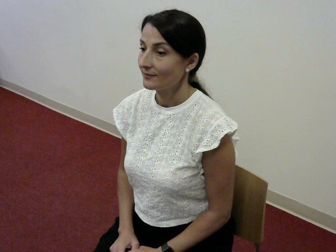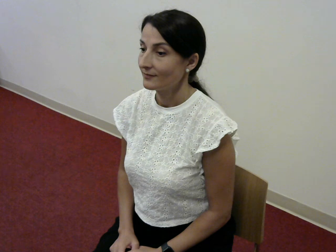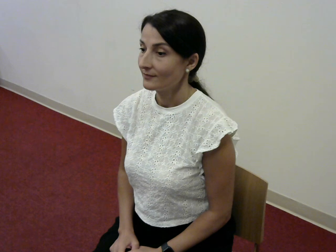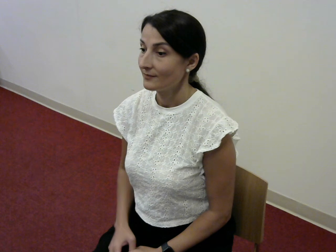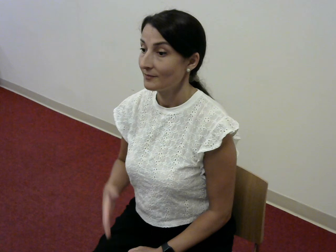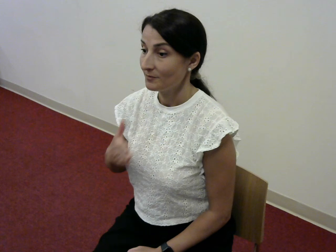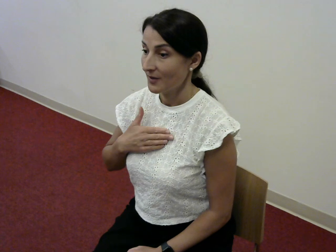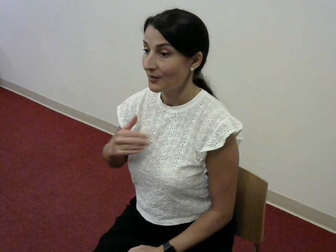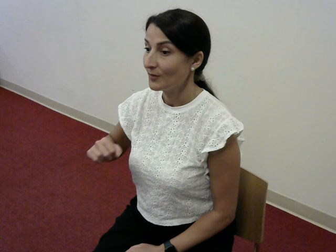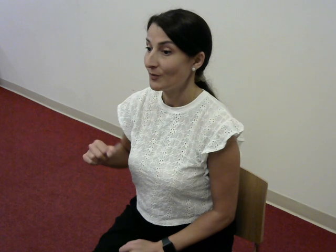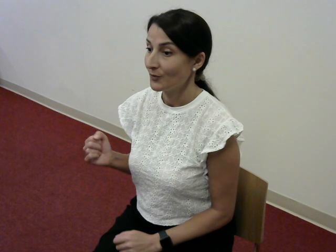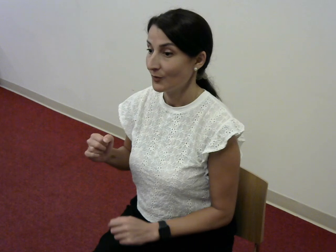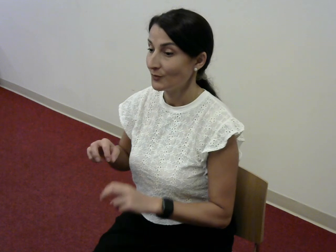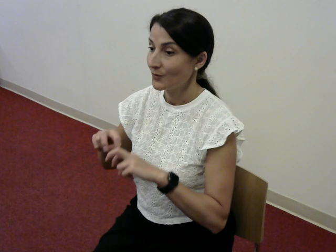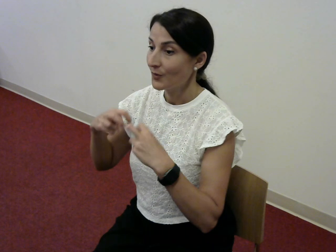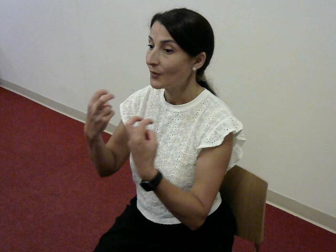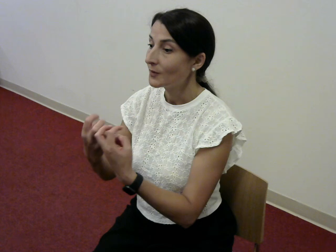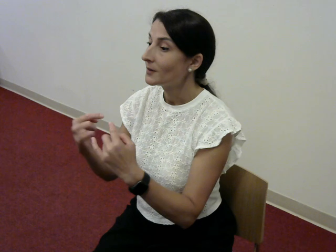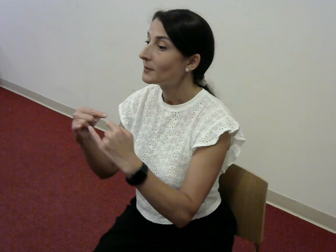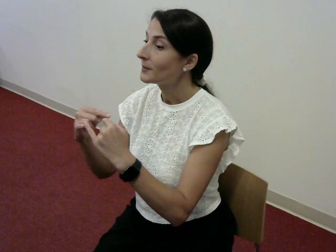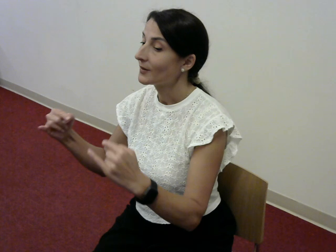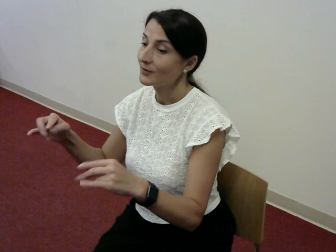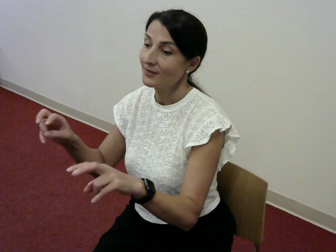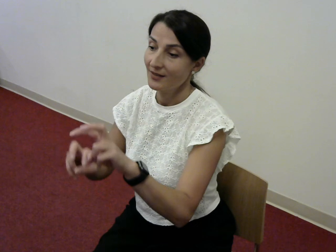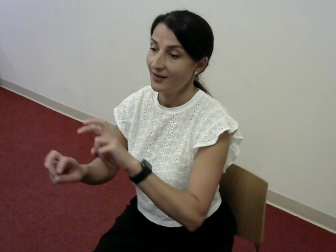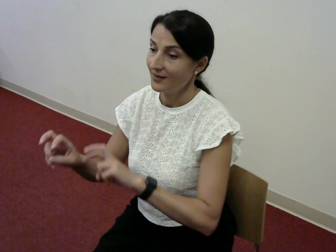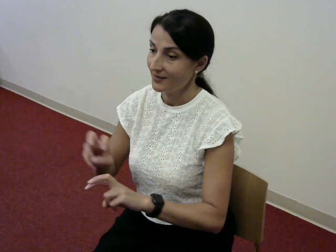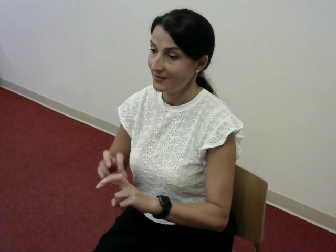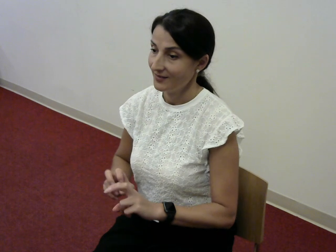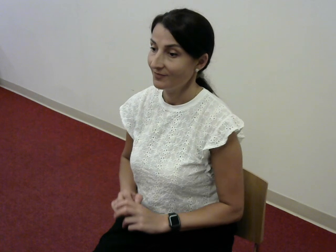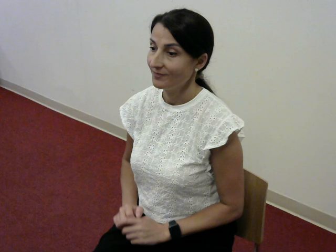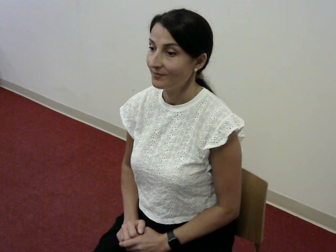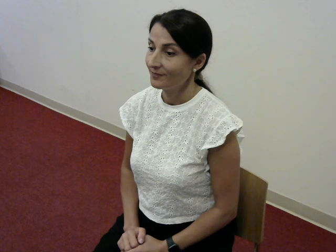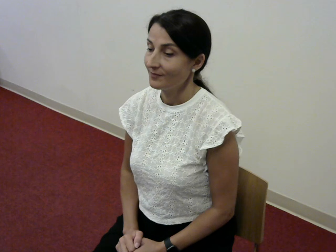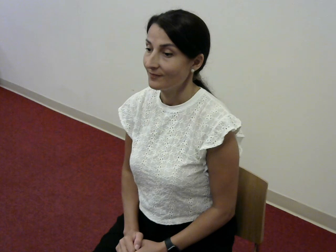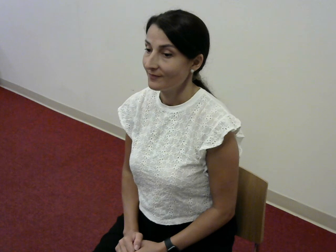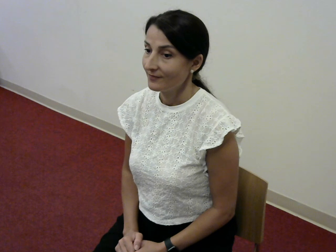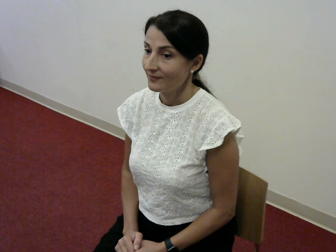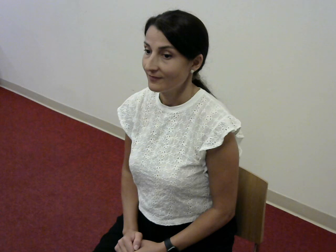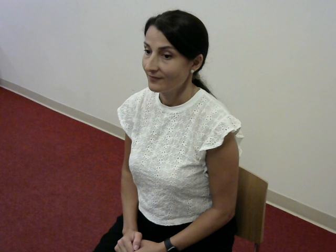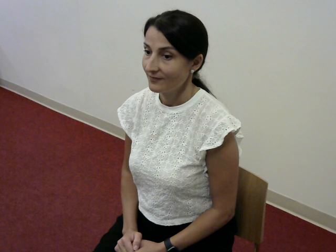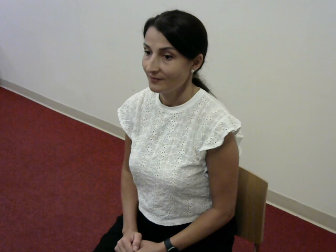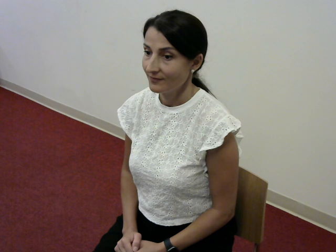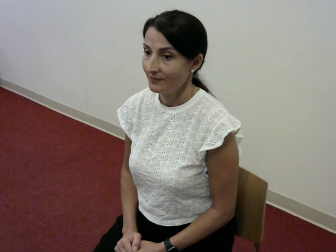Mən dostlarımın olduğu masanı axtarıram